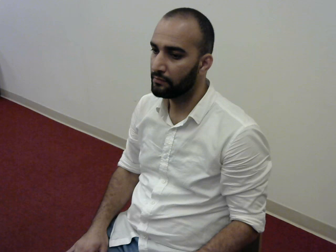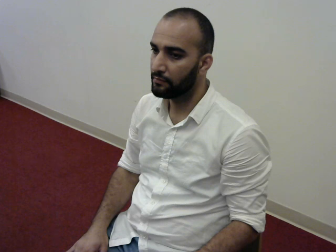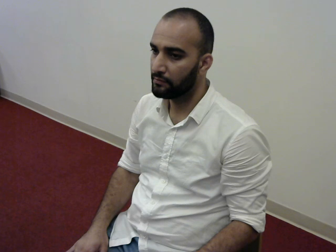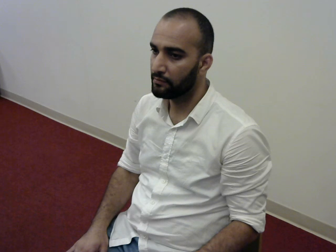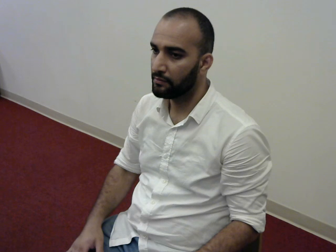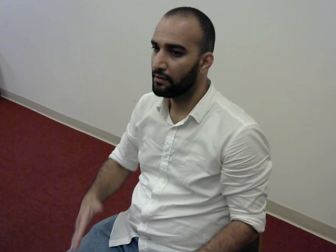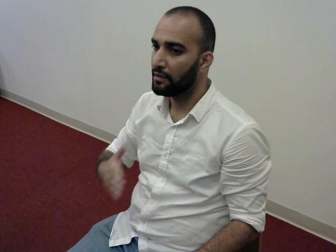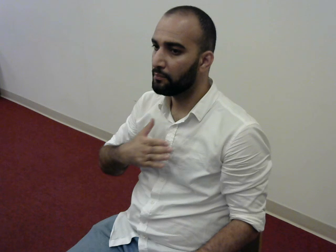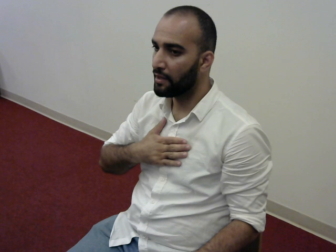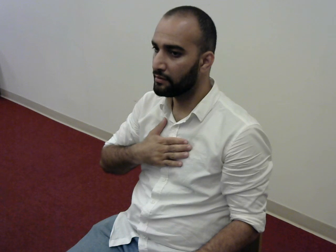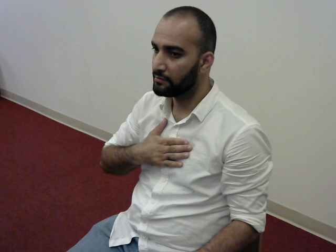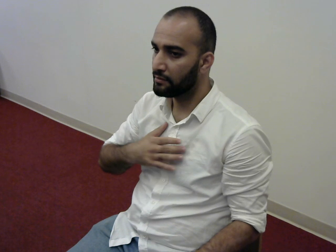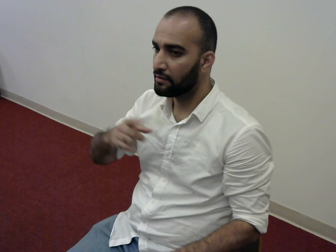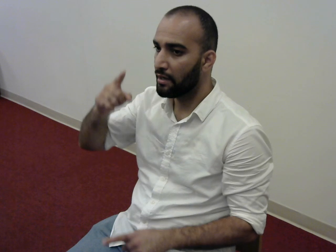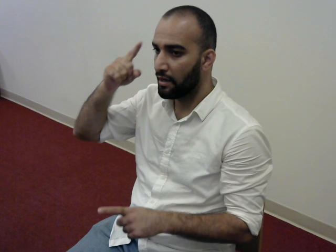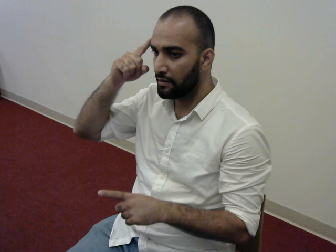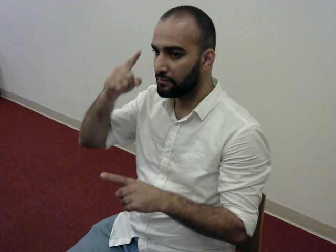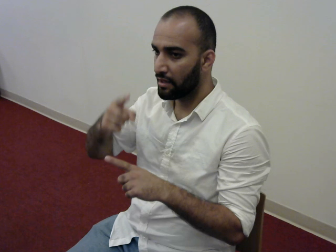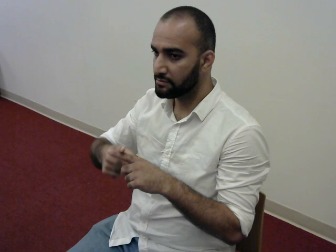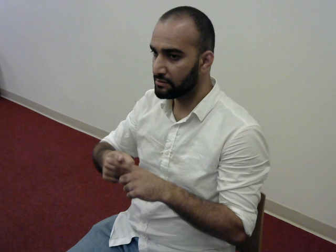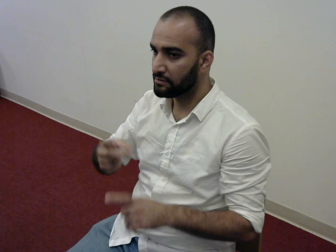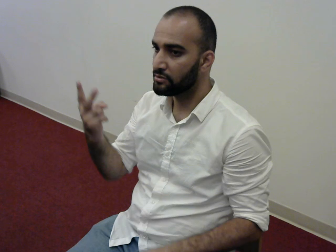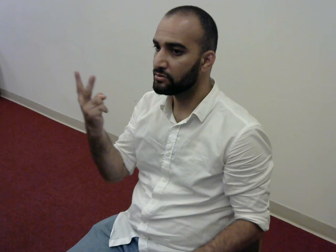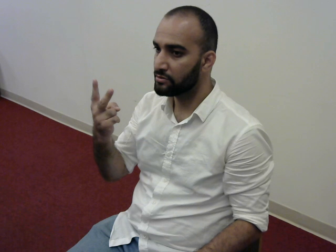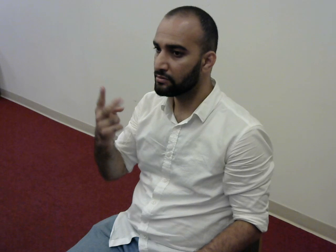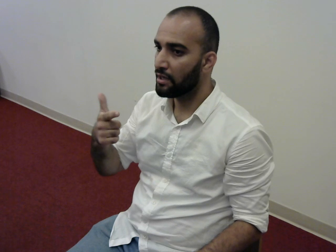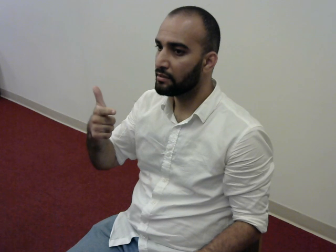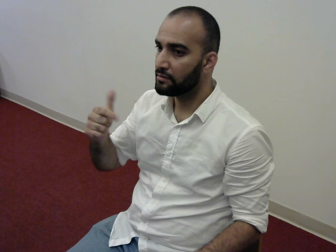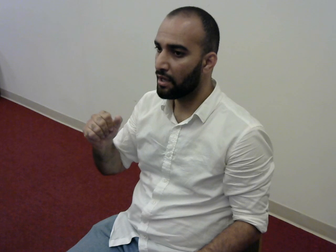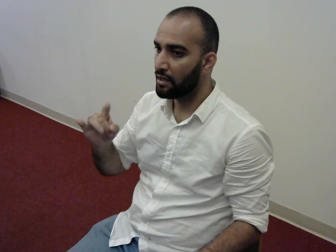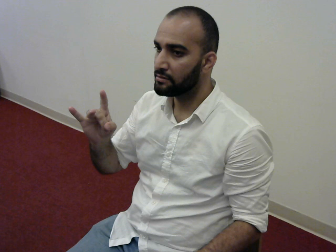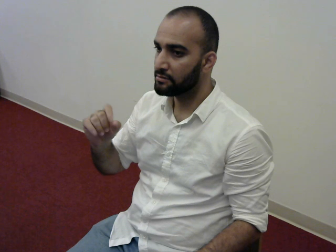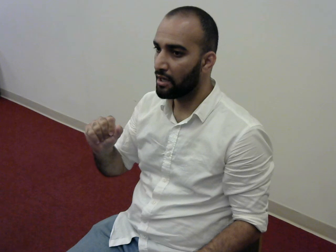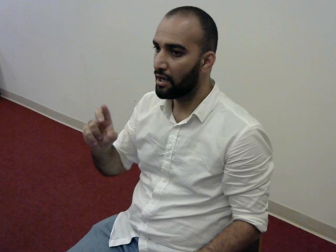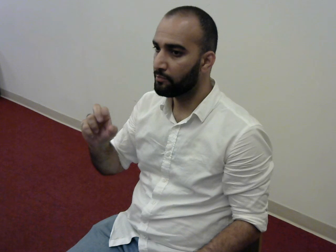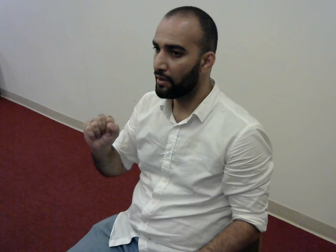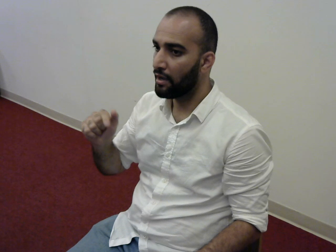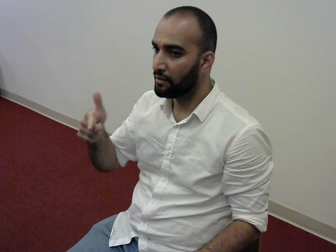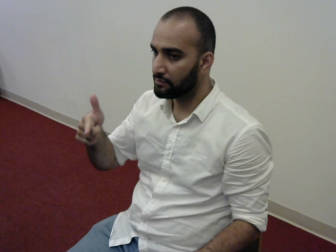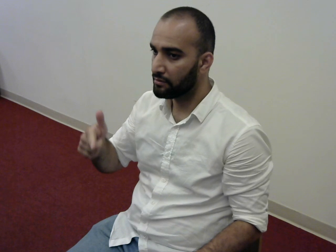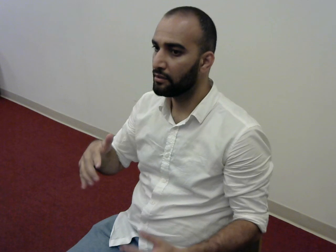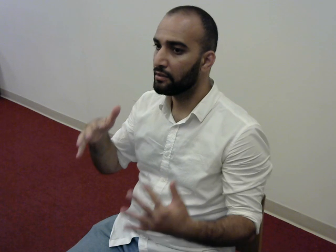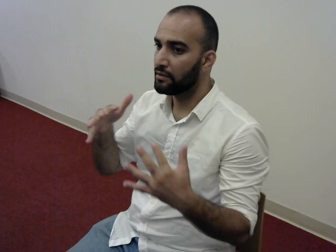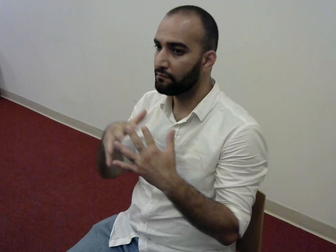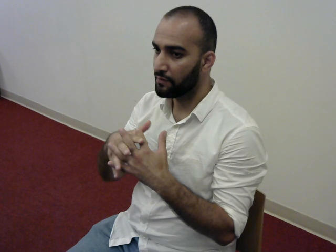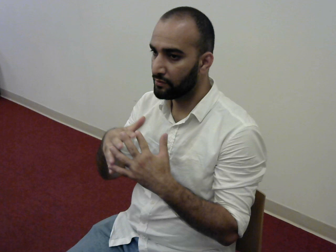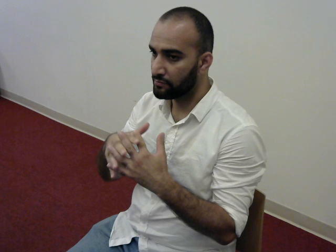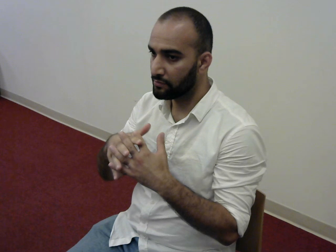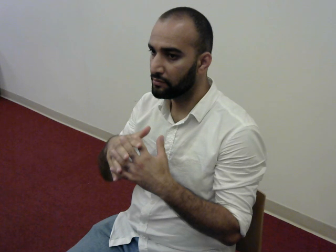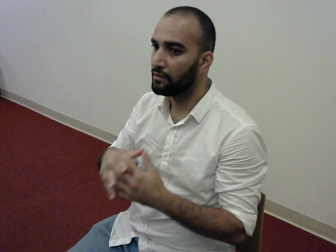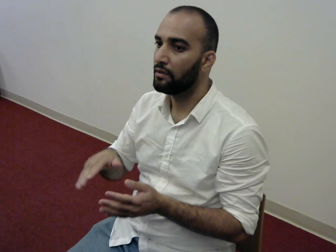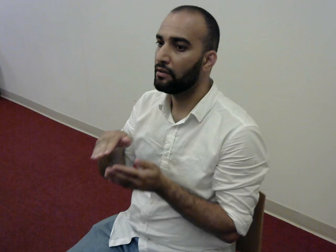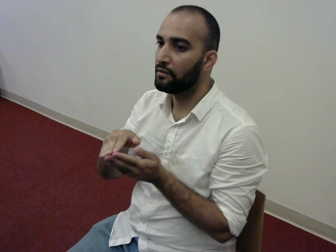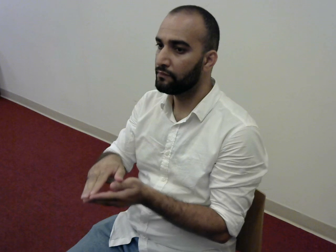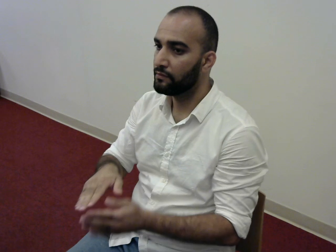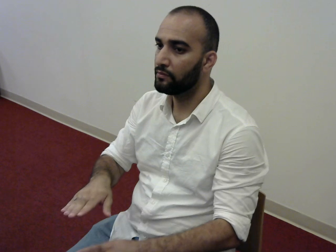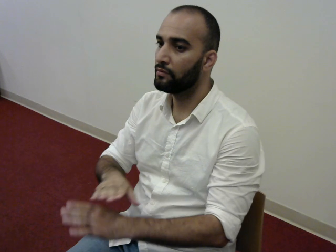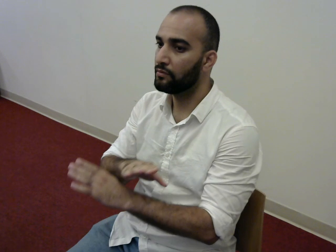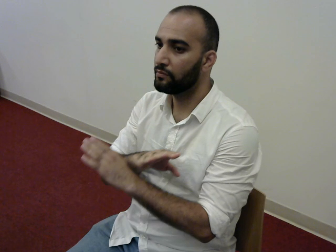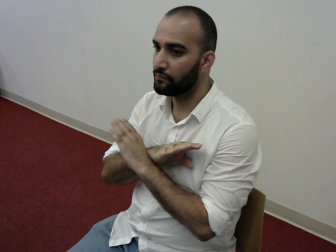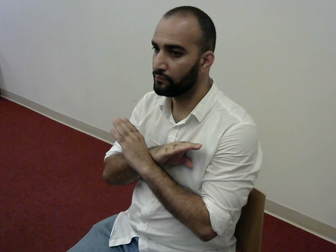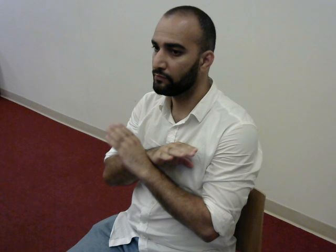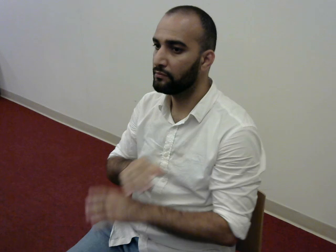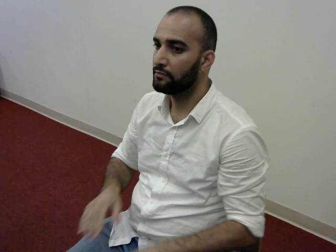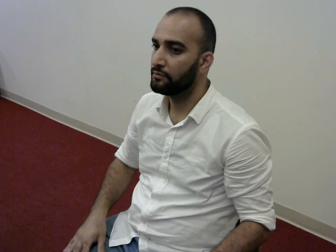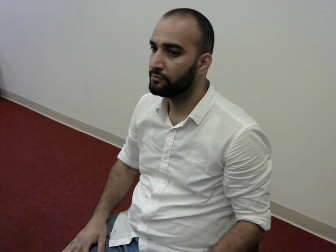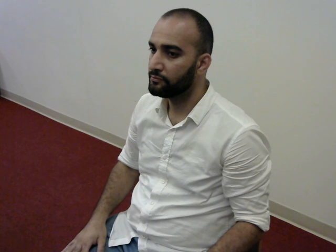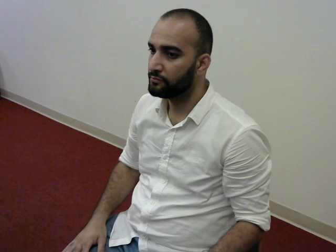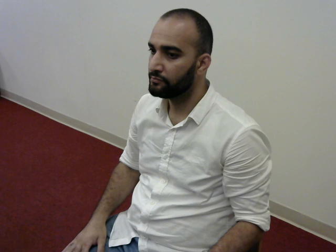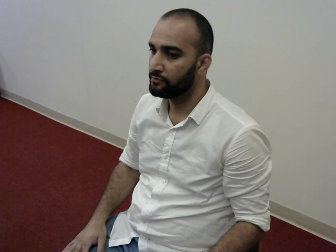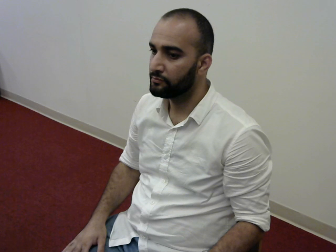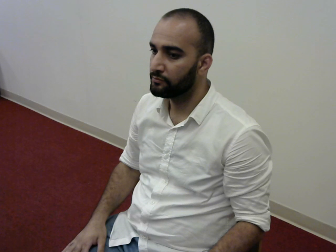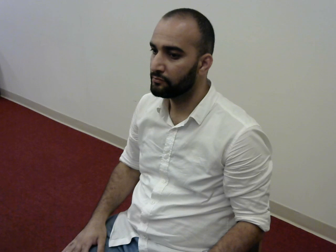Mənim qardaşım 2-ci Qarabağ müharibəsində şəhid olub